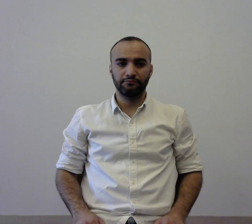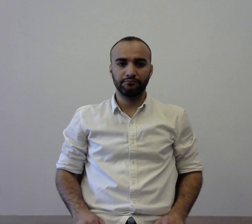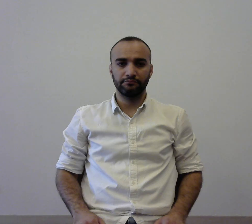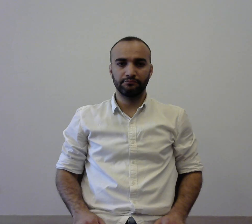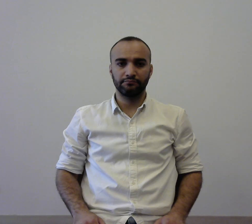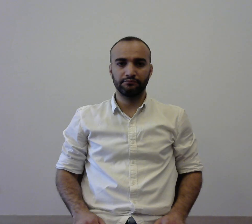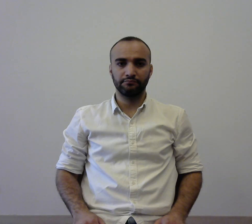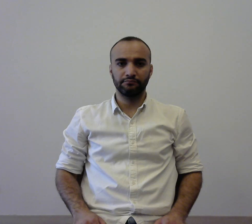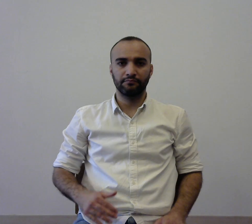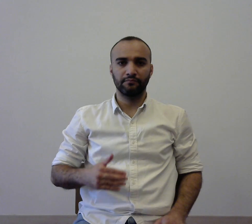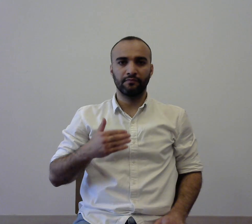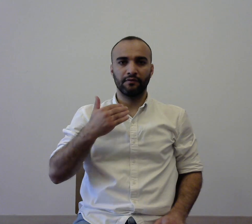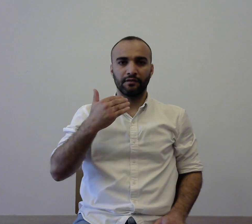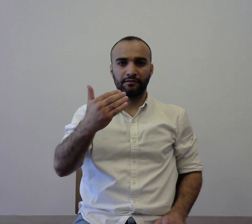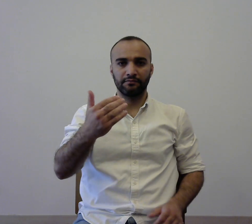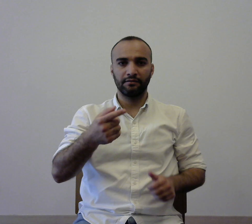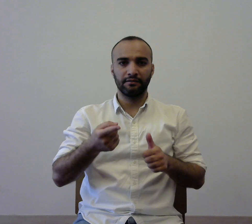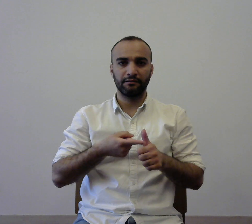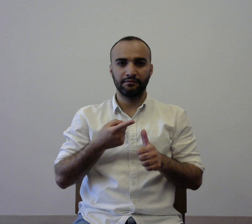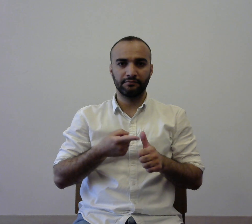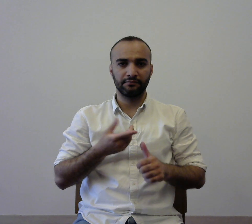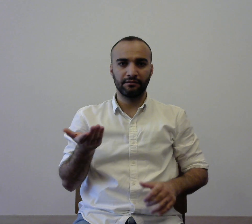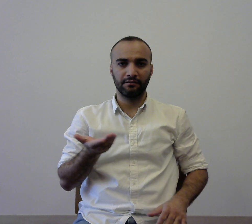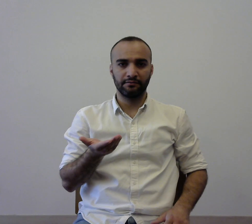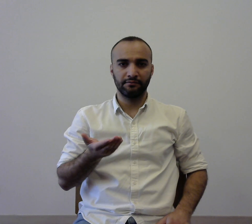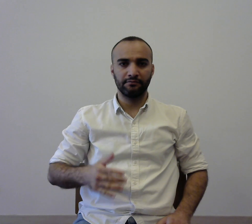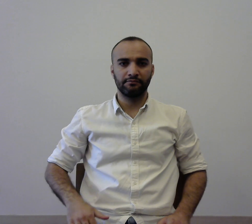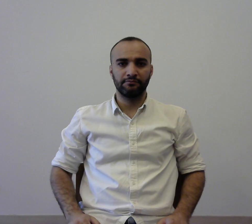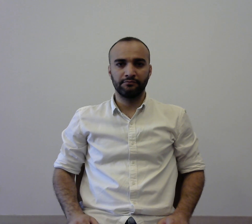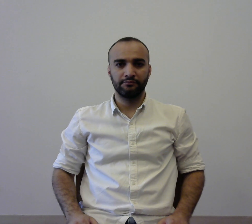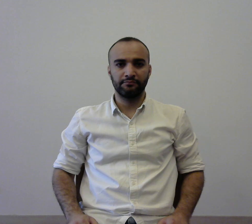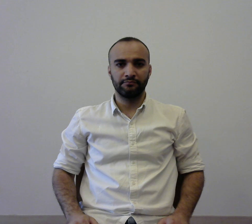Sizin adınız nədir?